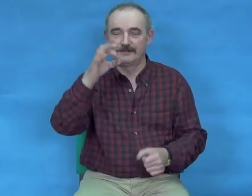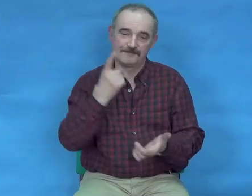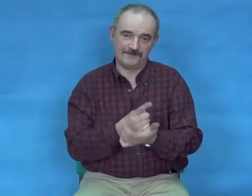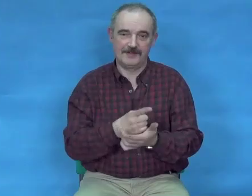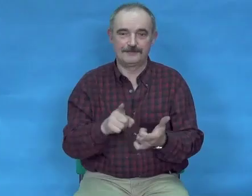Uda mu się?